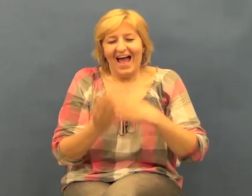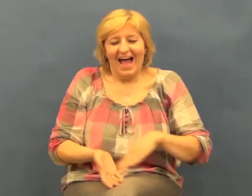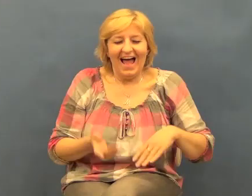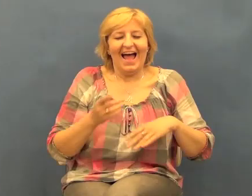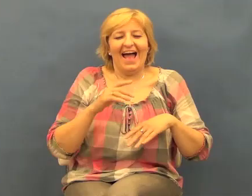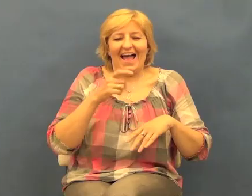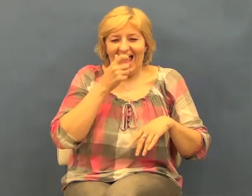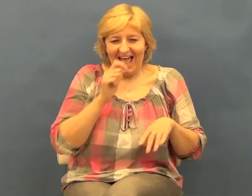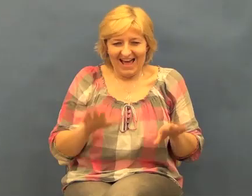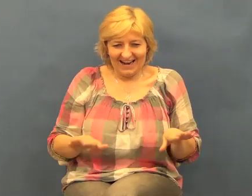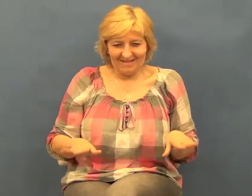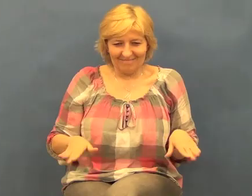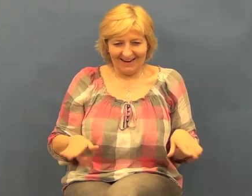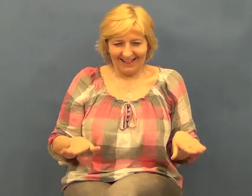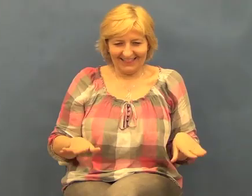Charlie Chaplin.